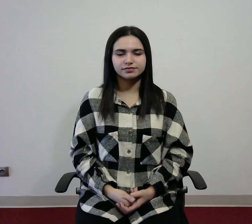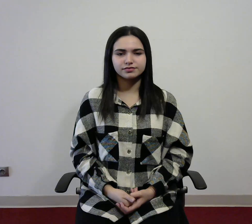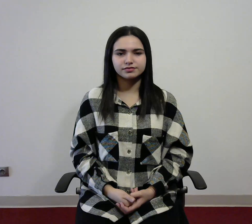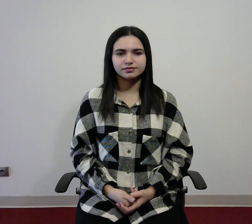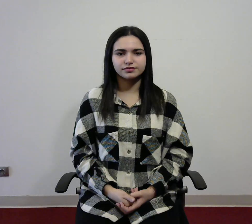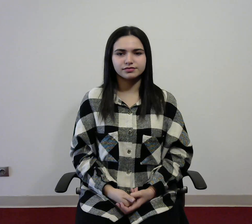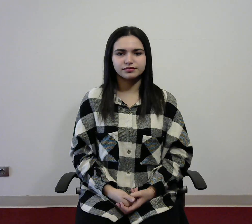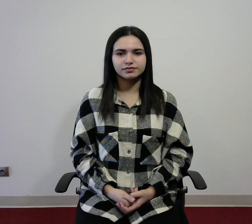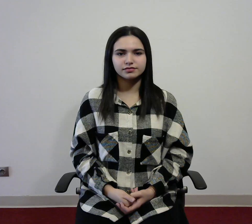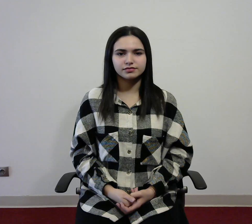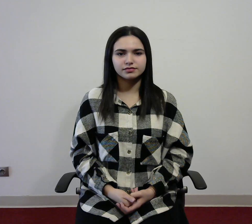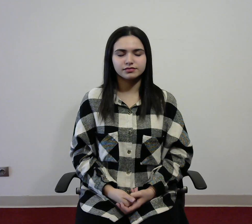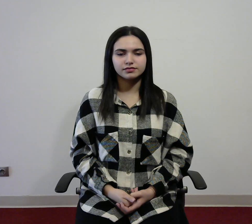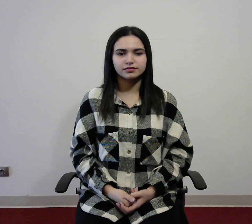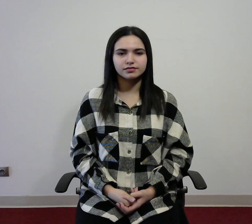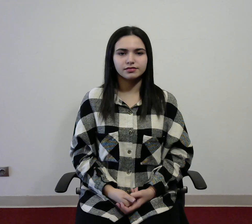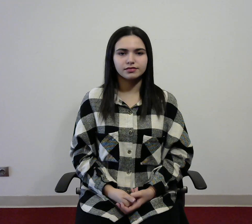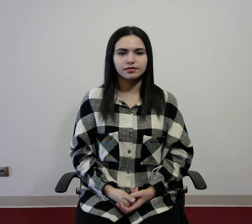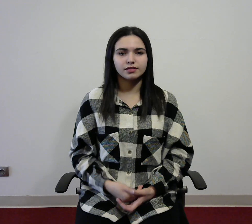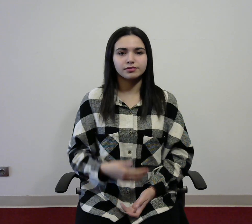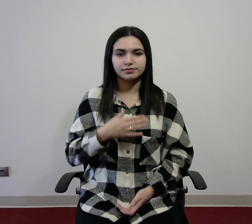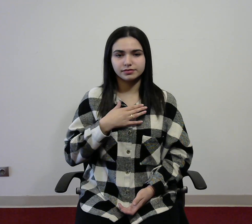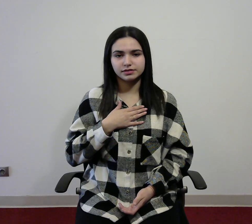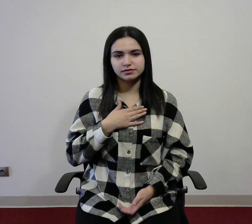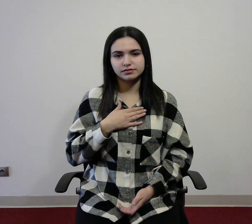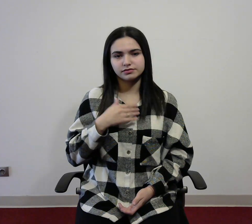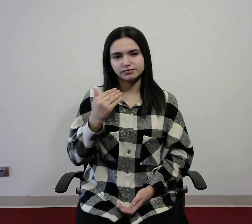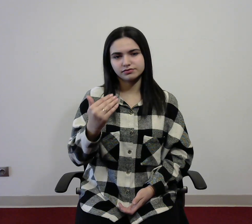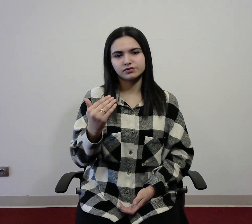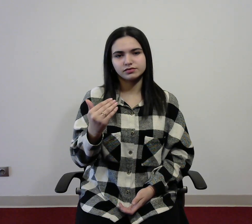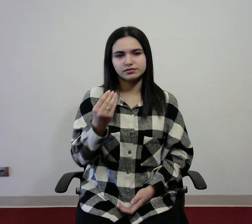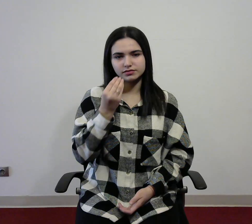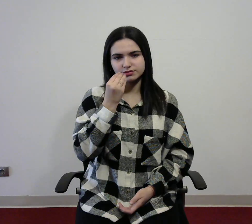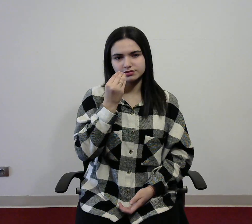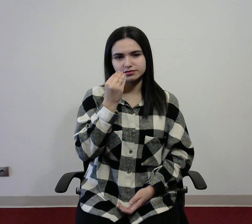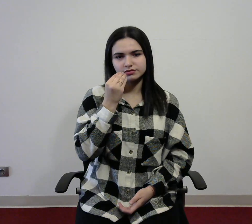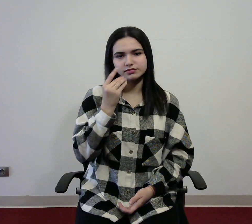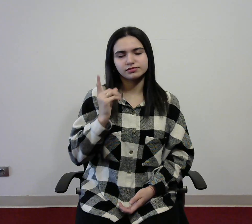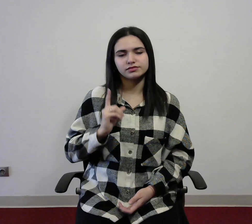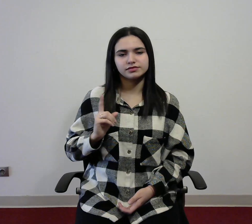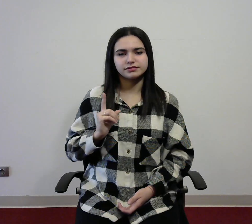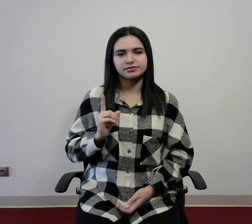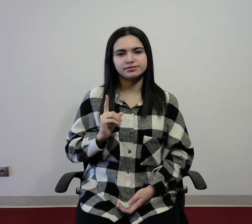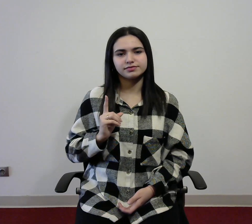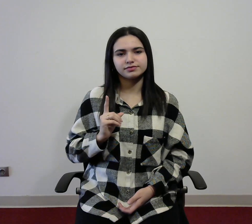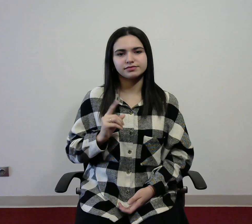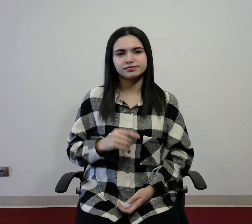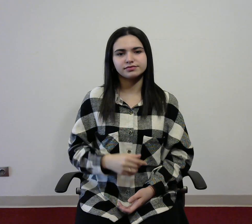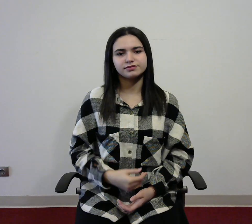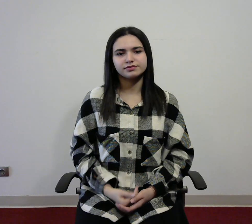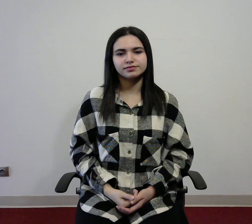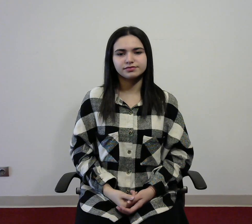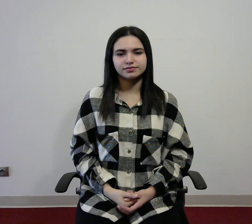Mən sizi naharda gözləyəcəm